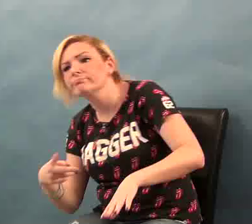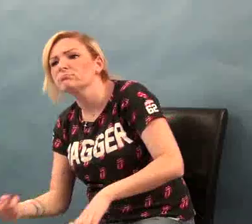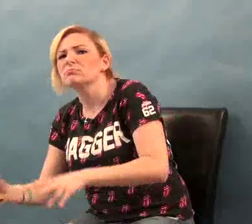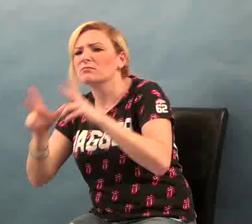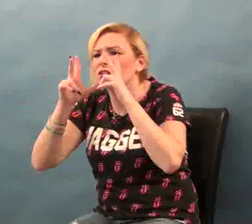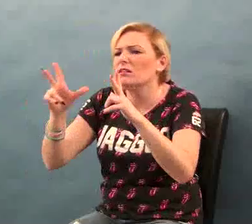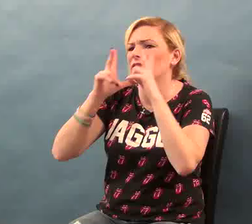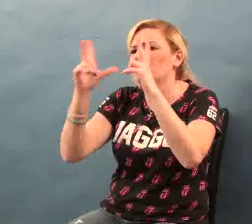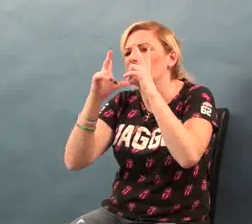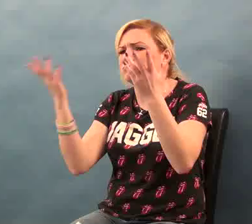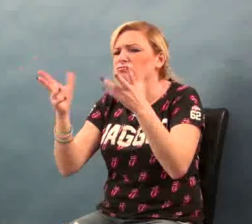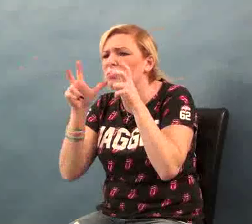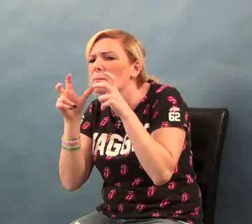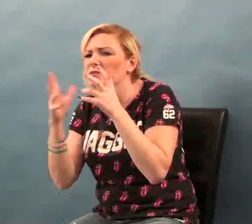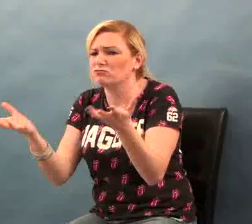Chłopiec krzyczał i wołał żabę.